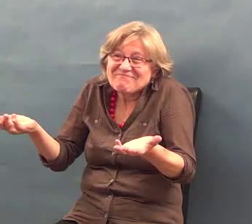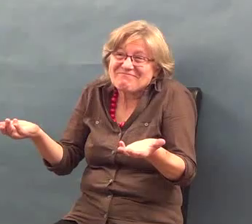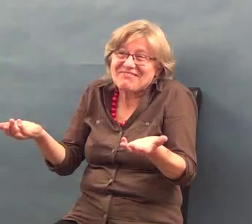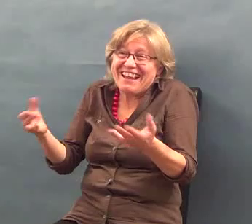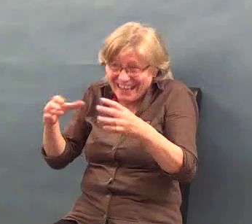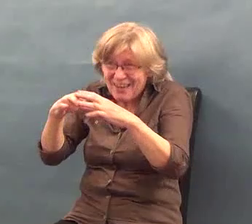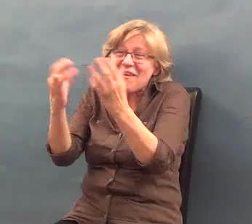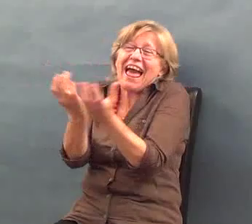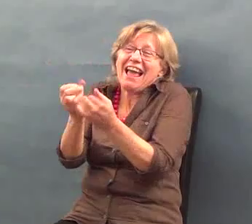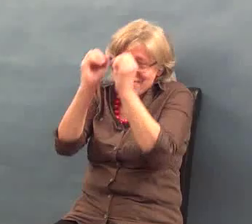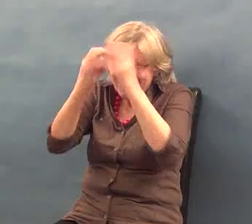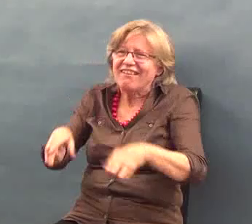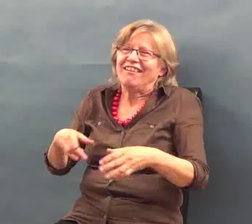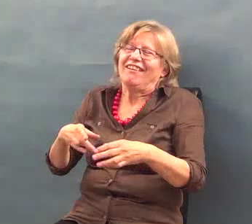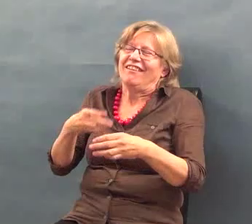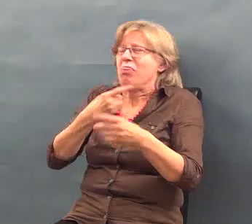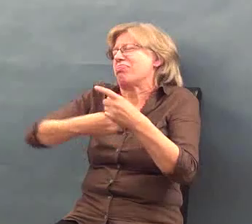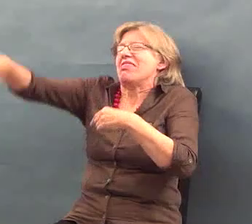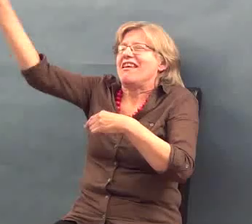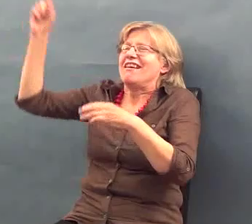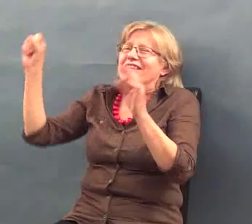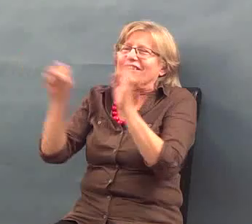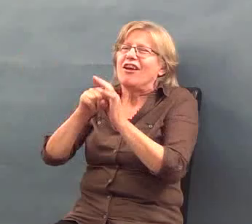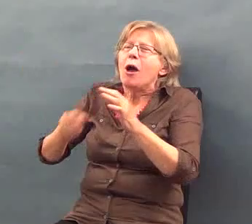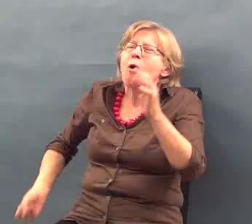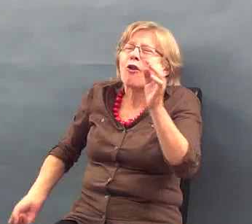Wrzucił kulę do bowlingu.